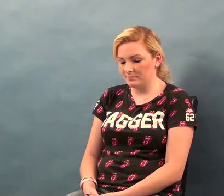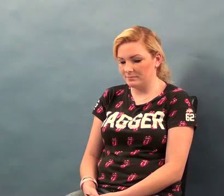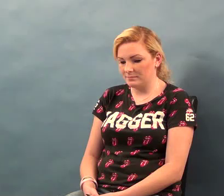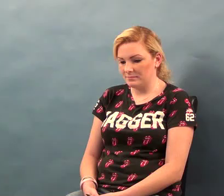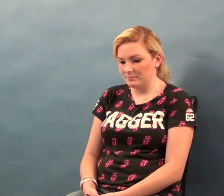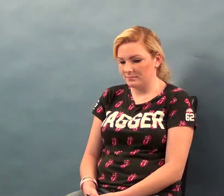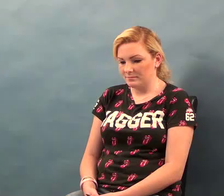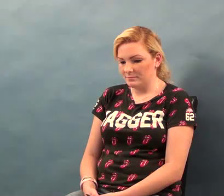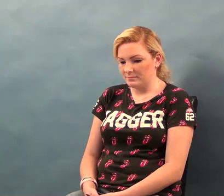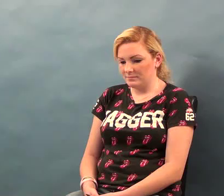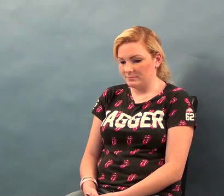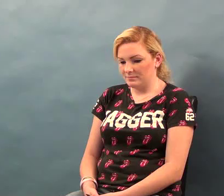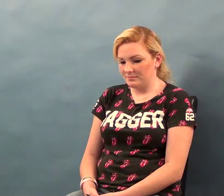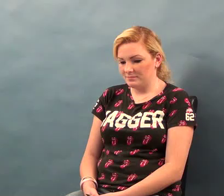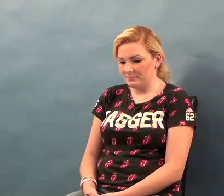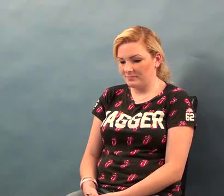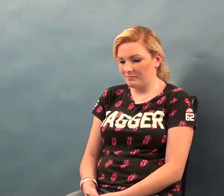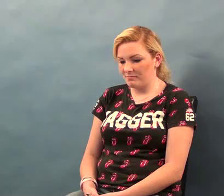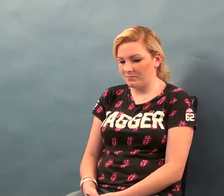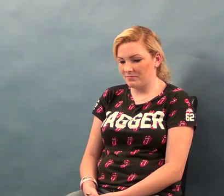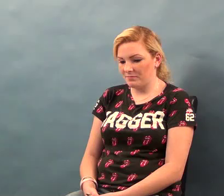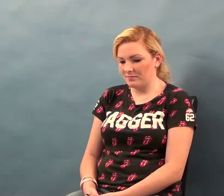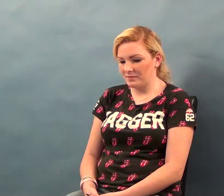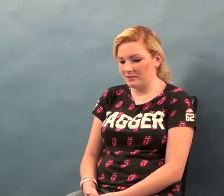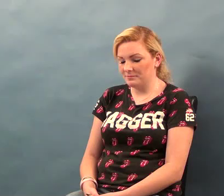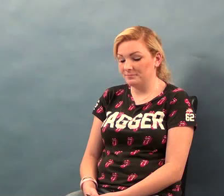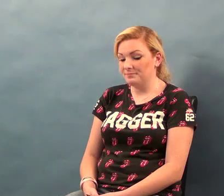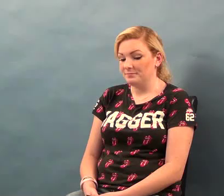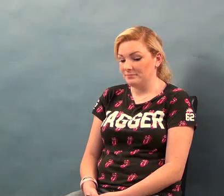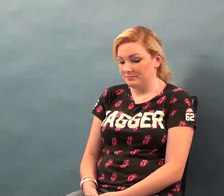Gdy dziecko jest z tyłu, albo w przyczepie, to można.